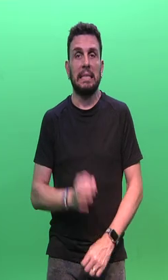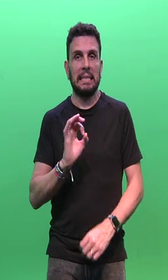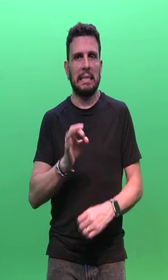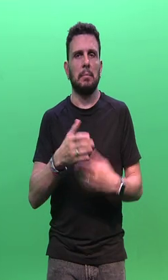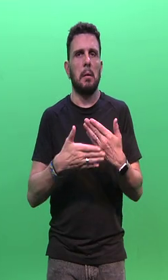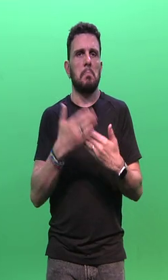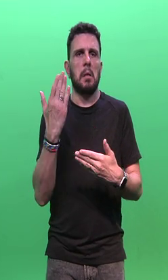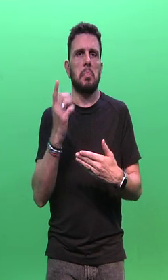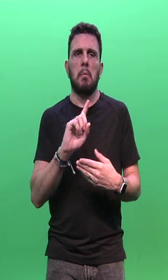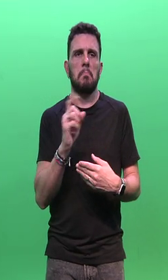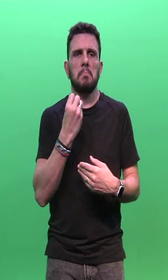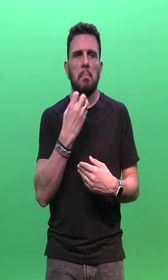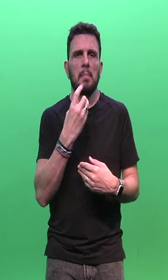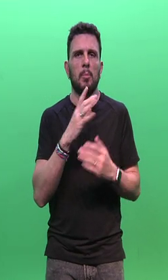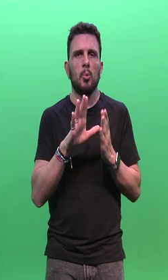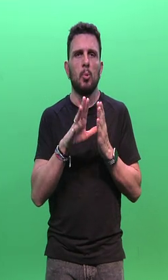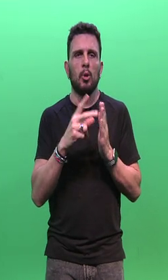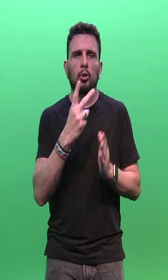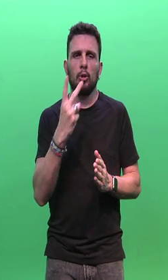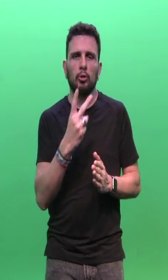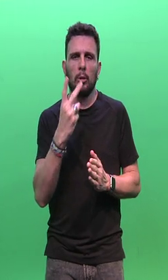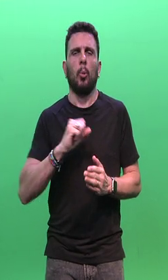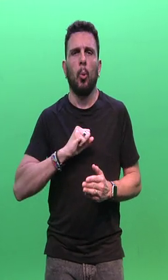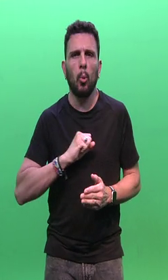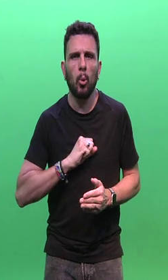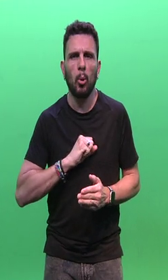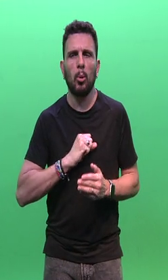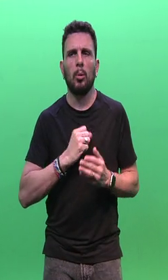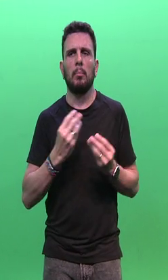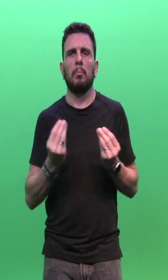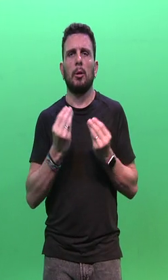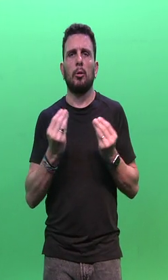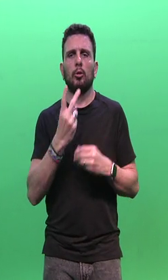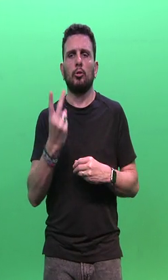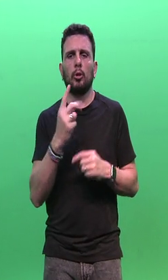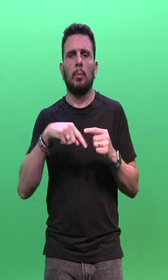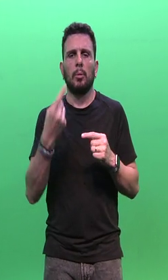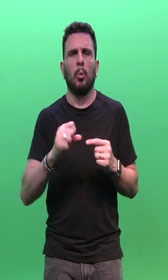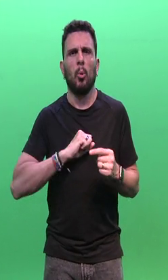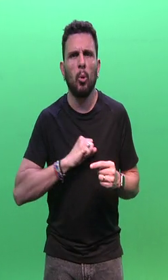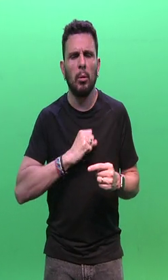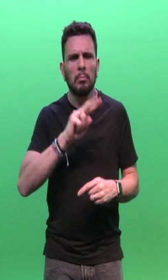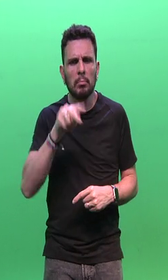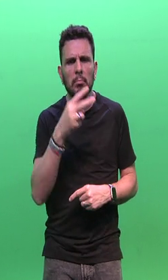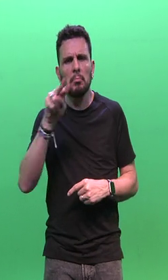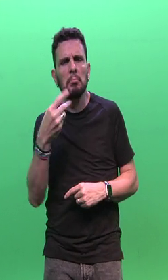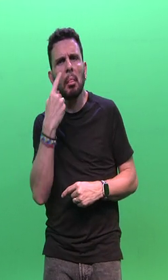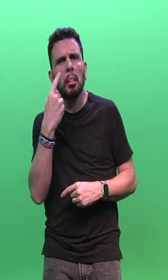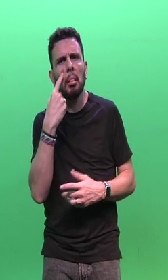Al començament estava bé, però dues hores més tard vaig començar a tossir, em vaig trobar millor, però dues hores després vaig tornar a tossir. Em passa cada dues hores, pel que veig.